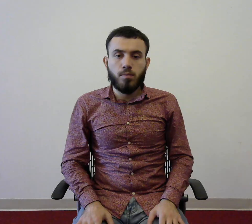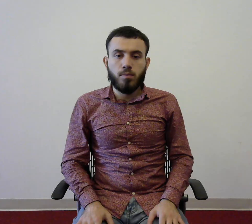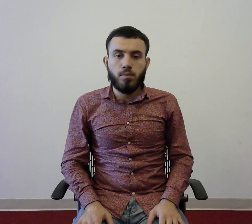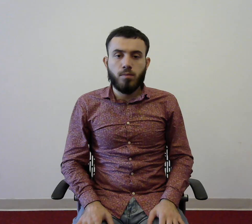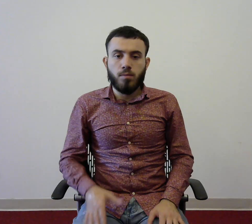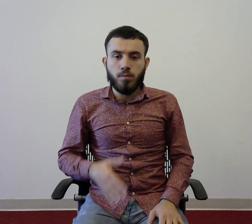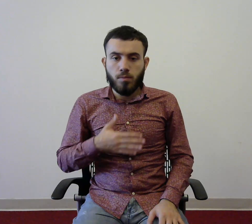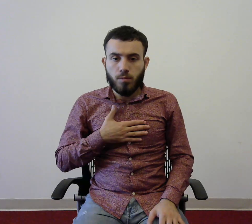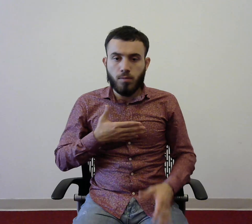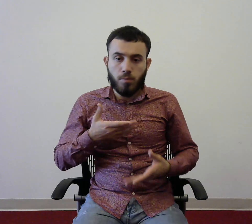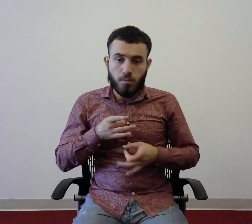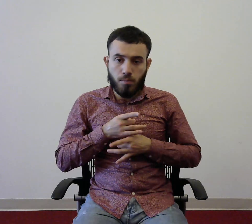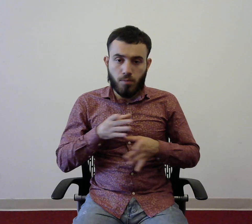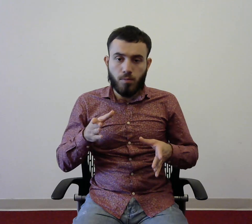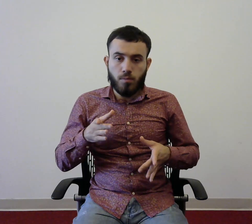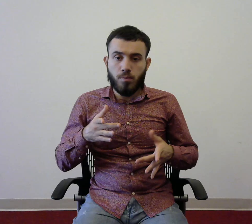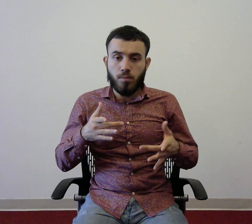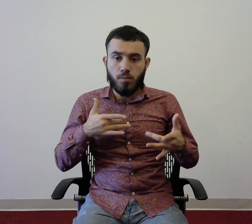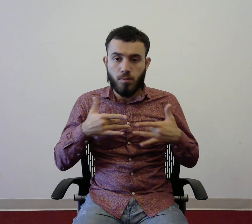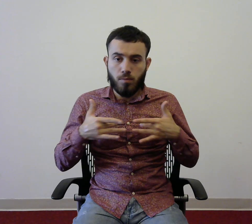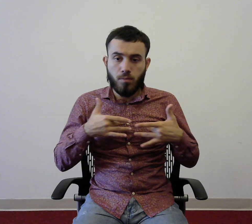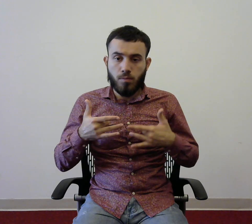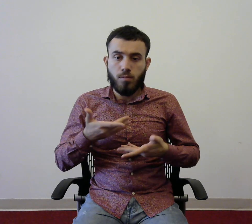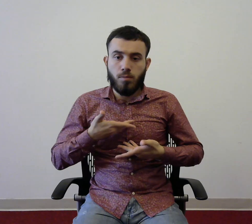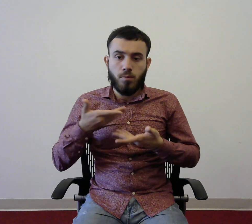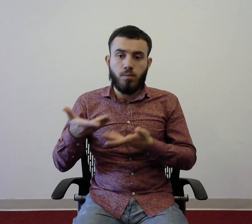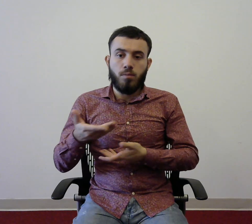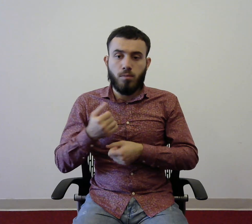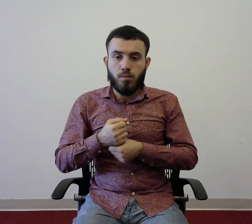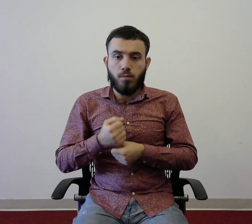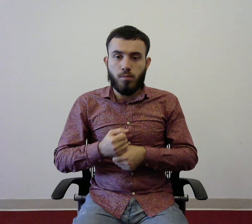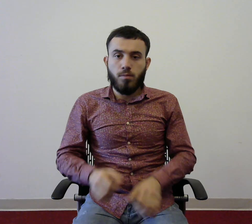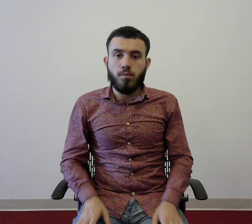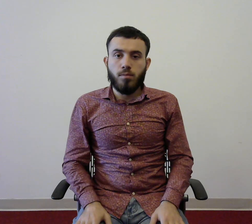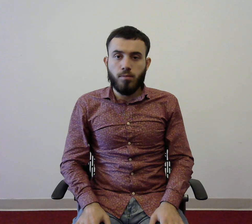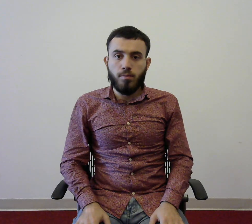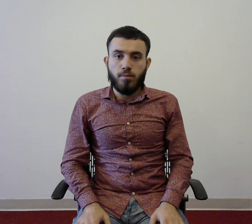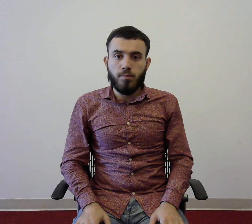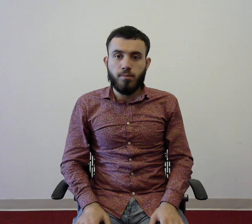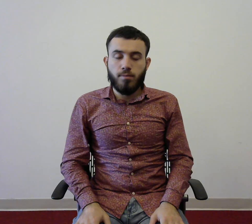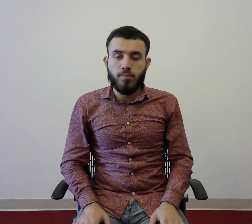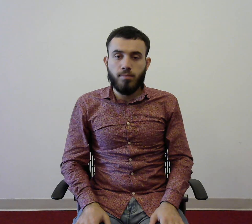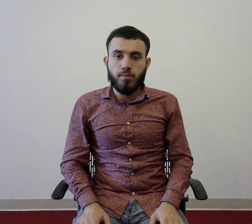Məni bayram tədbirinə dəvət ediblər